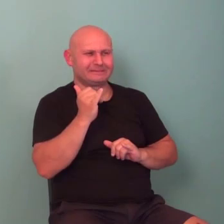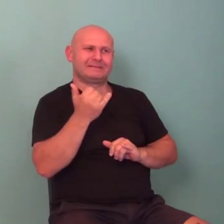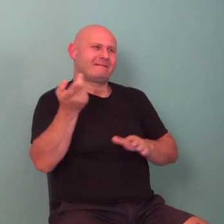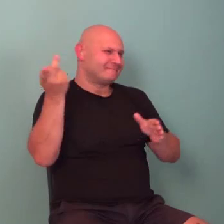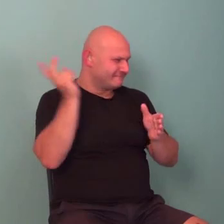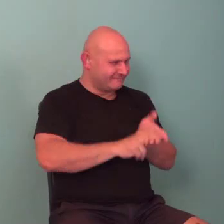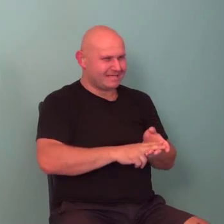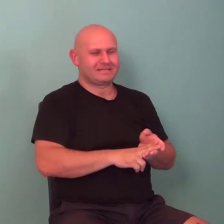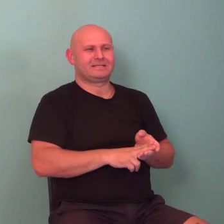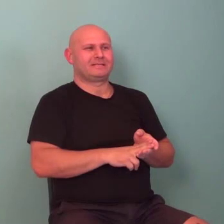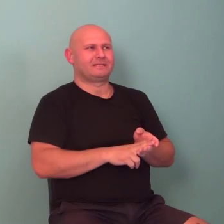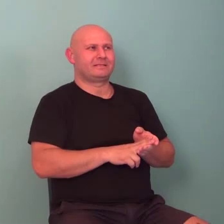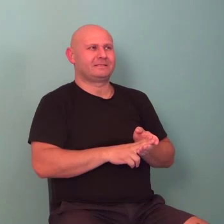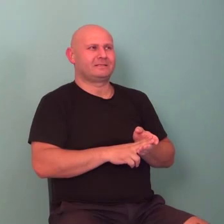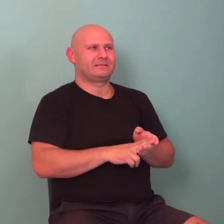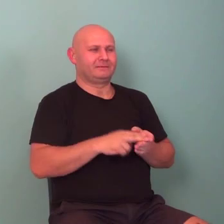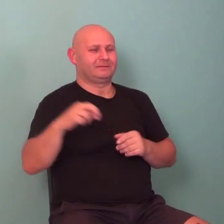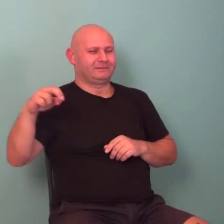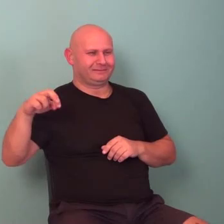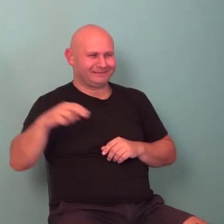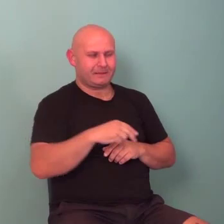Idzie drugi raz.